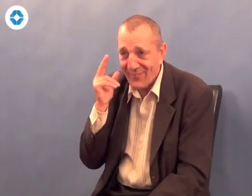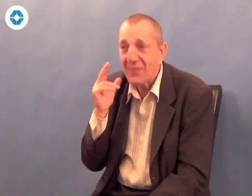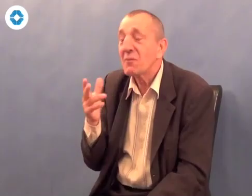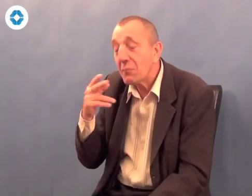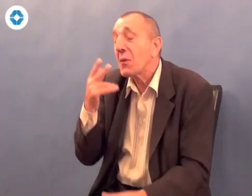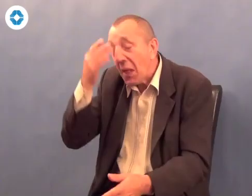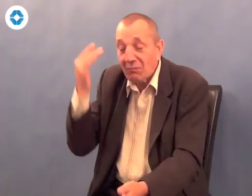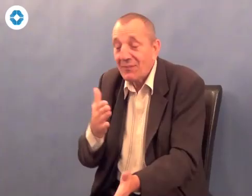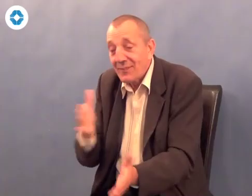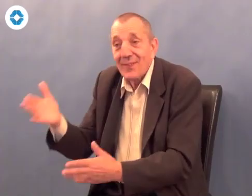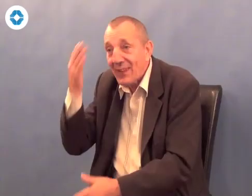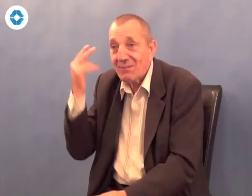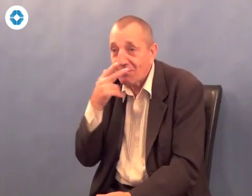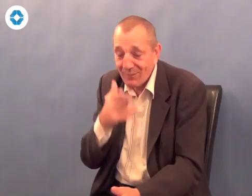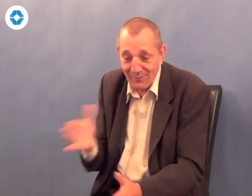Nie wiem co dalej, zobaczymy co tam jest dalej.